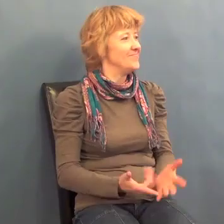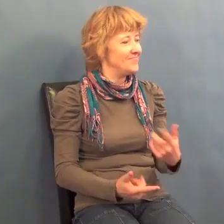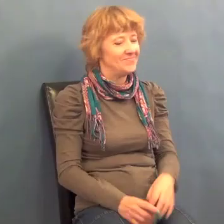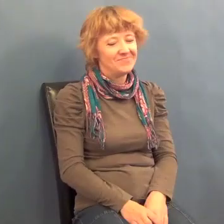Aha.